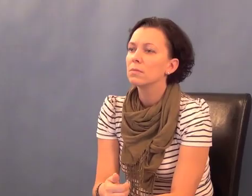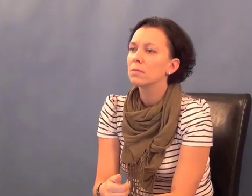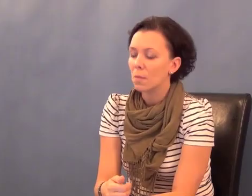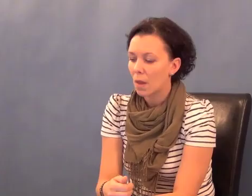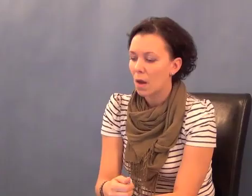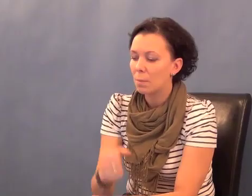Praca.